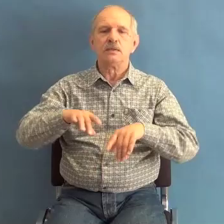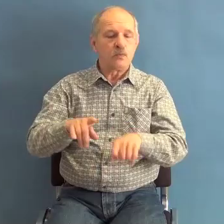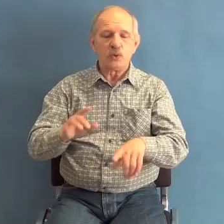Nie wolno.